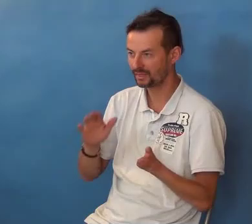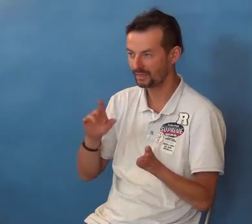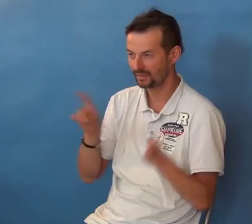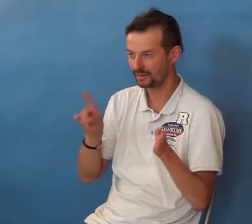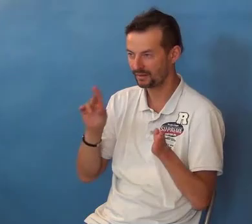Znak.